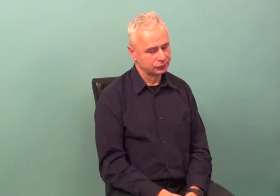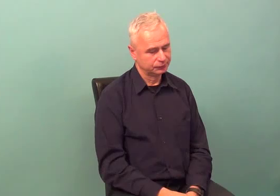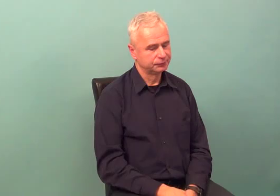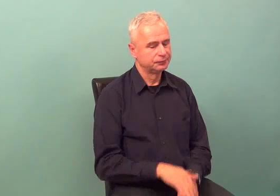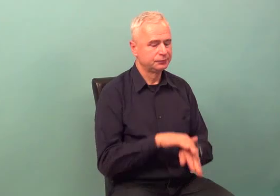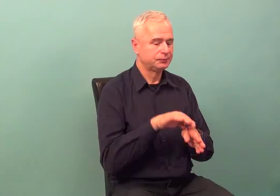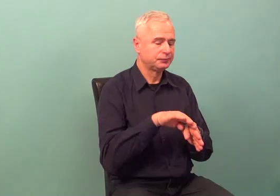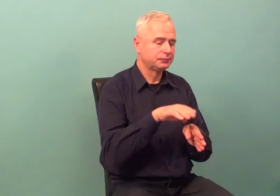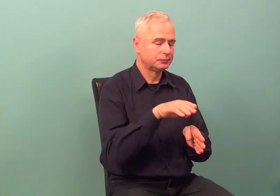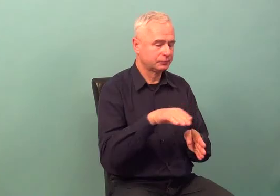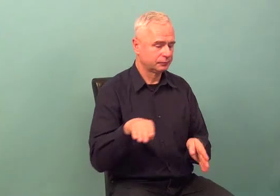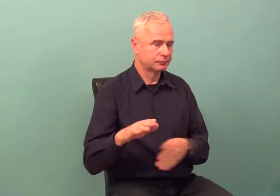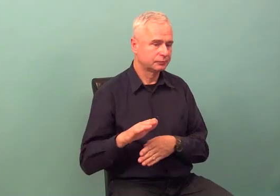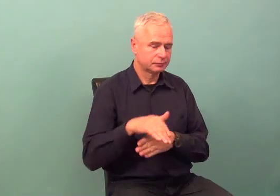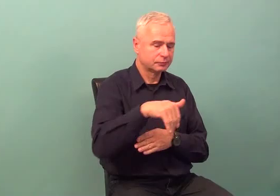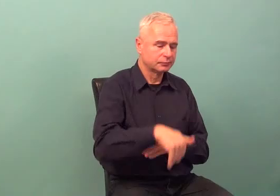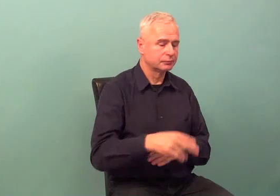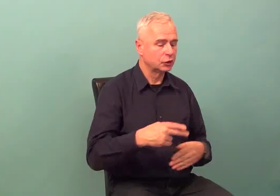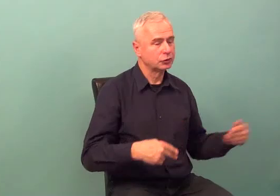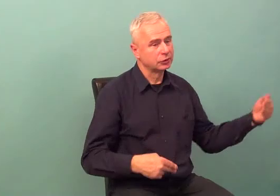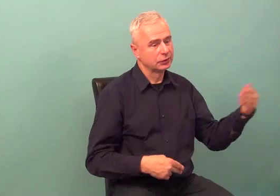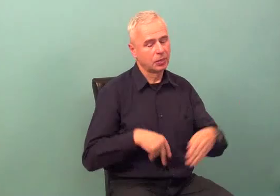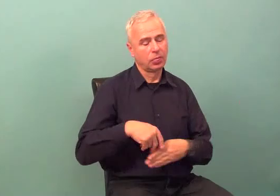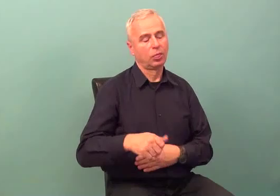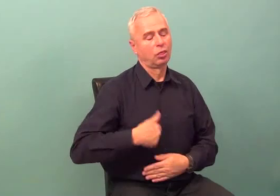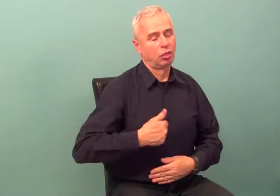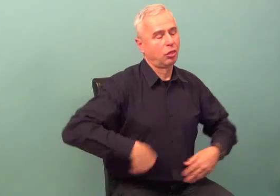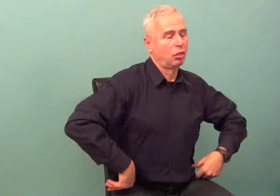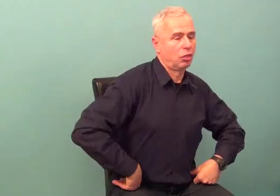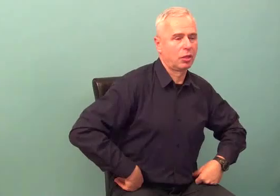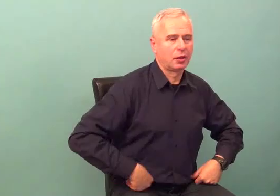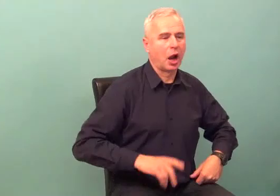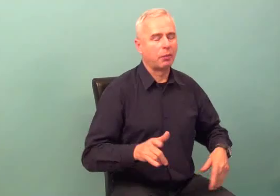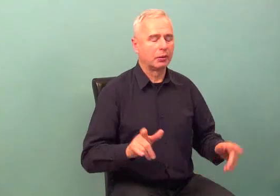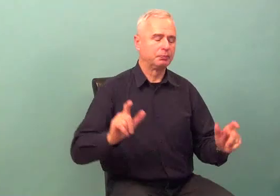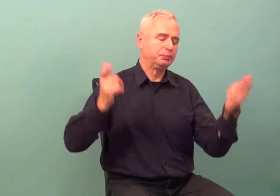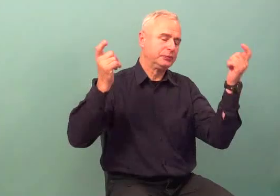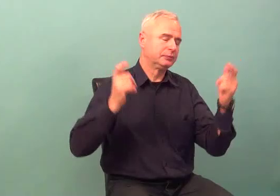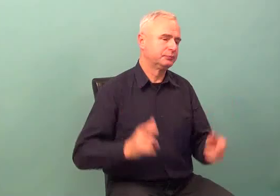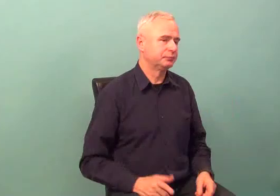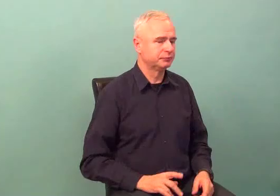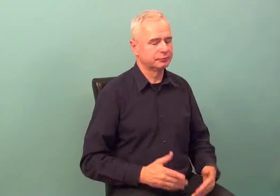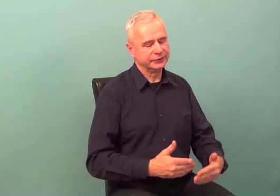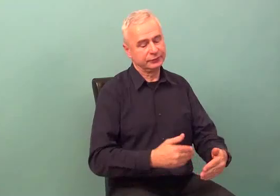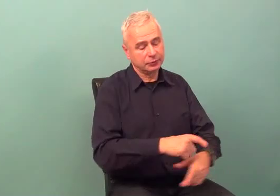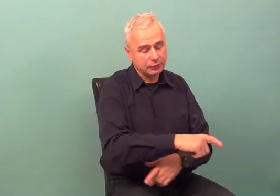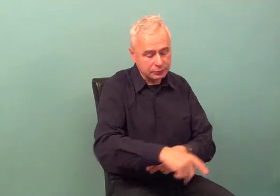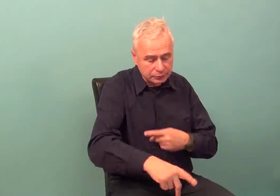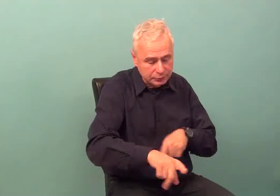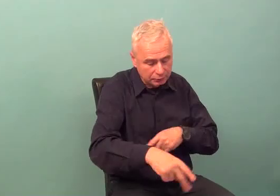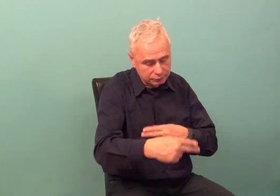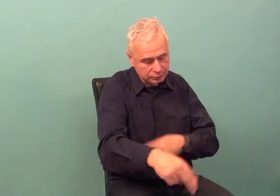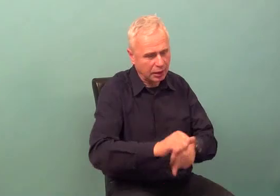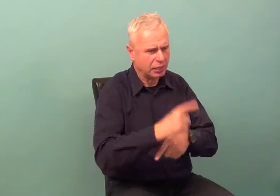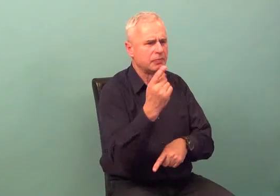Na peronie jest spadek, więc jak ktoś będzie stał blisko krawędzi to może być wypadek, lepiej oddalić się o jeden metr od krawędzi i usiąść.